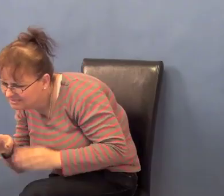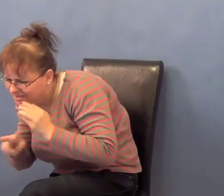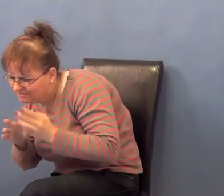Drzewo.